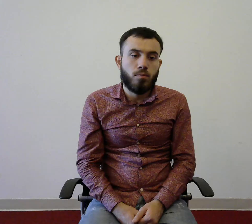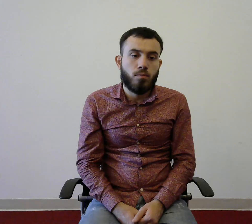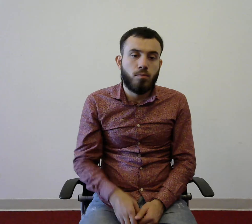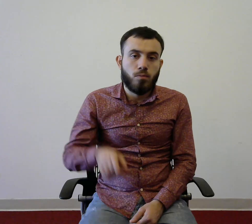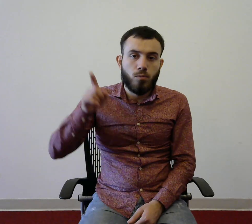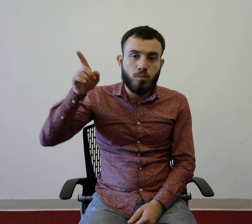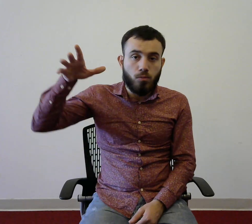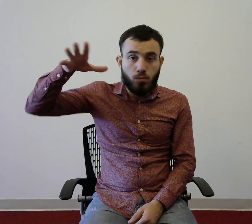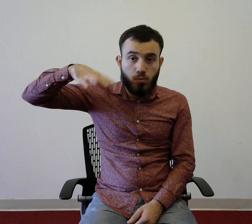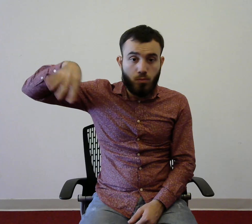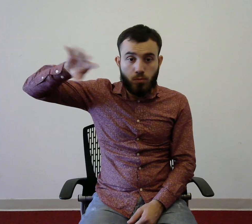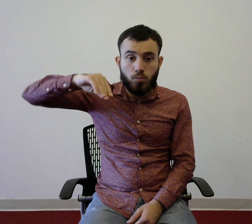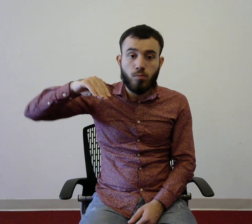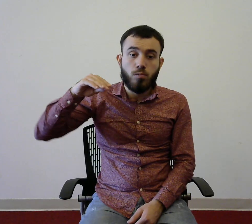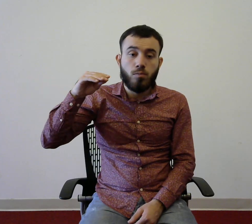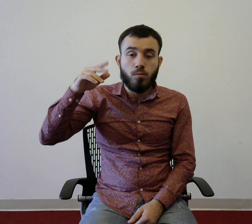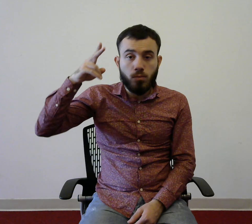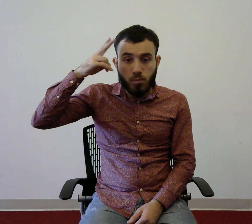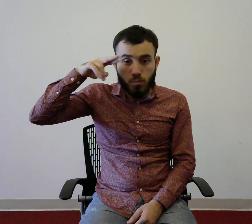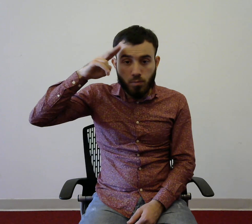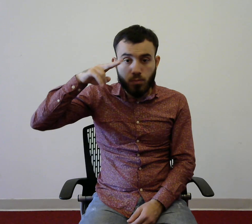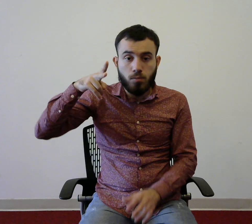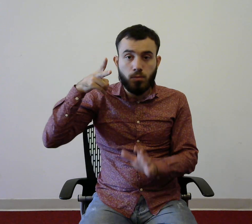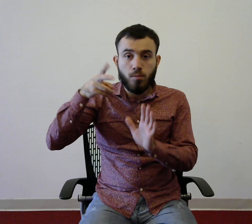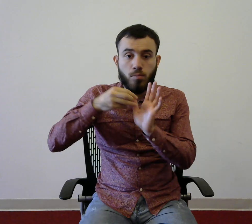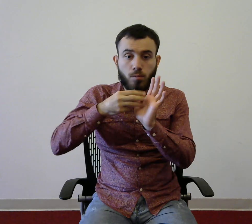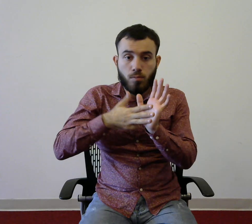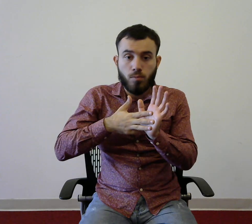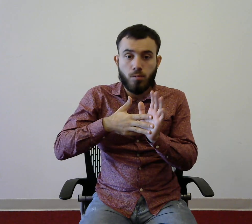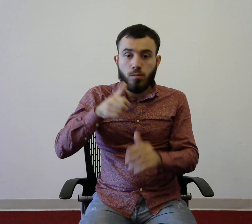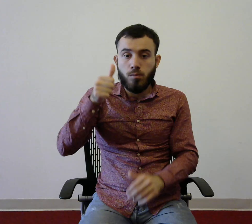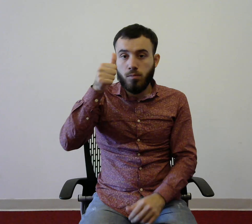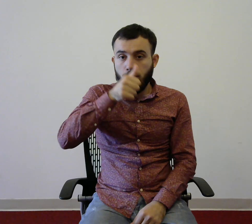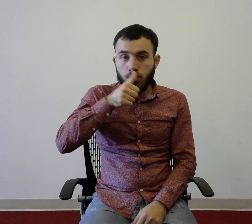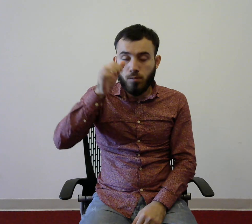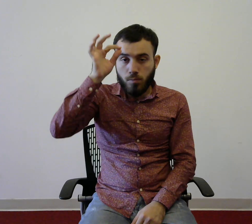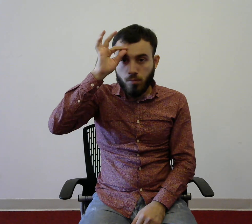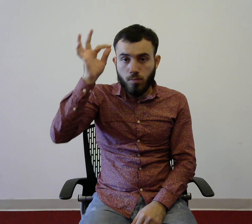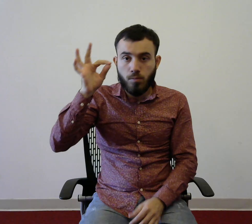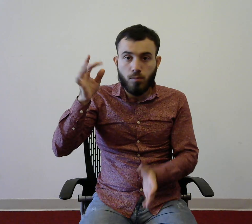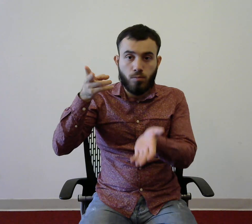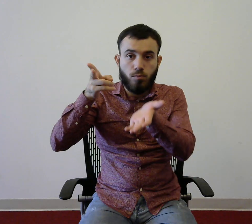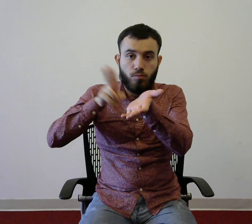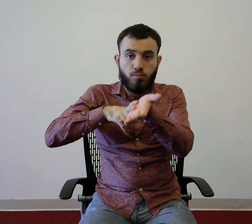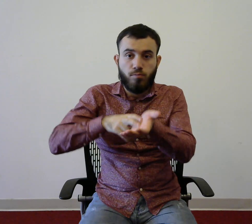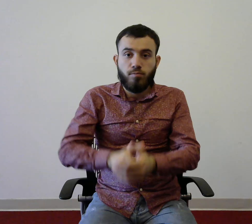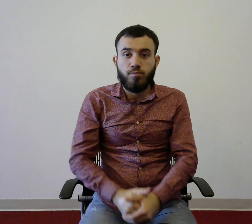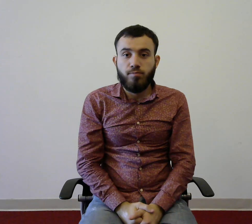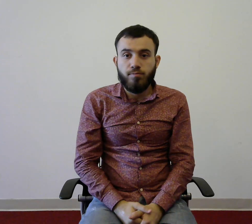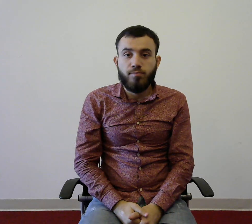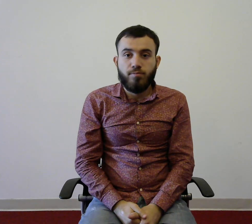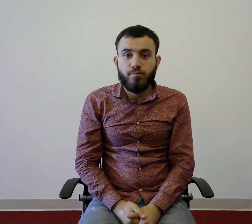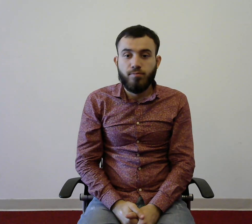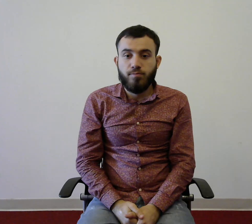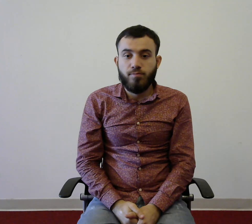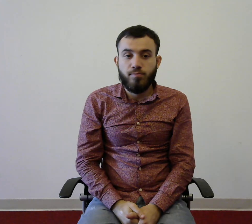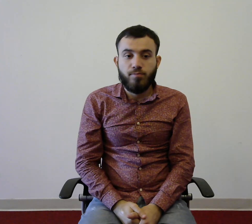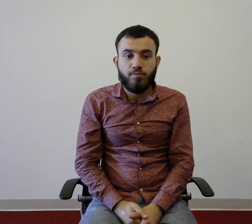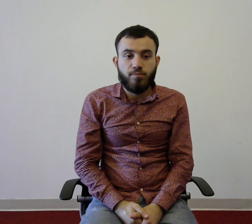Onların əmisi 2019-cu ildə Almaniyaya köçüb